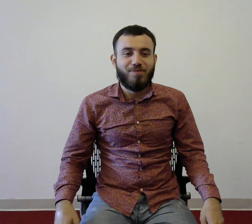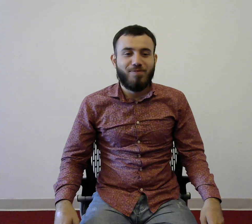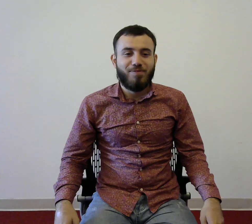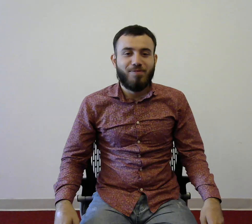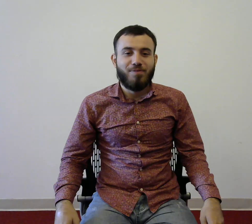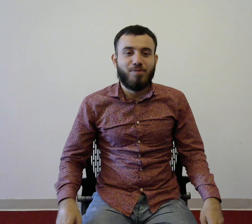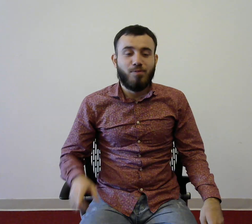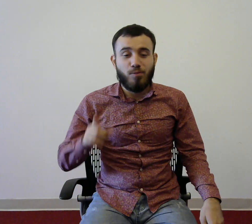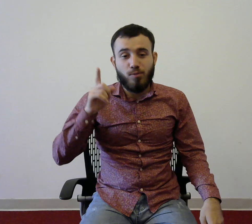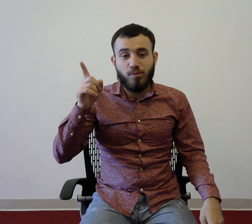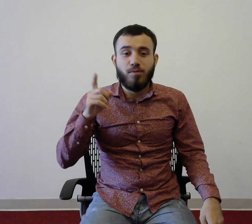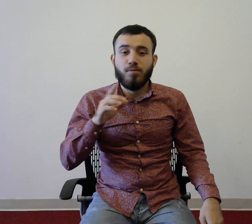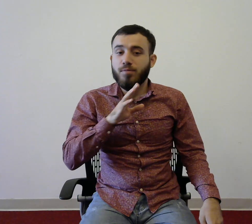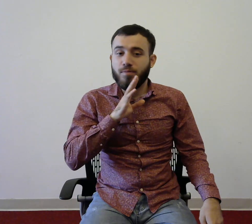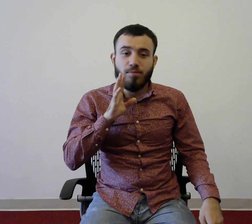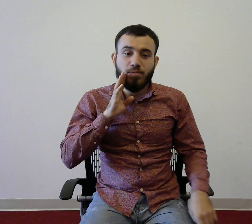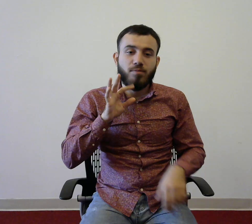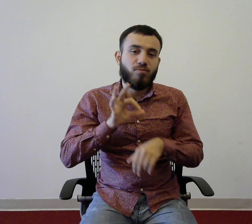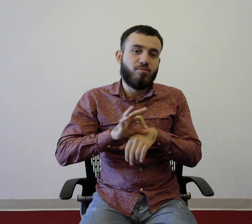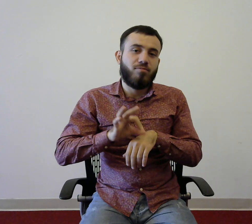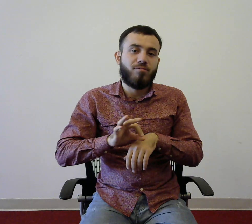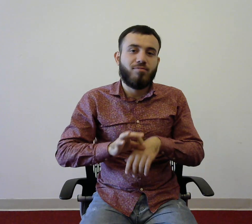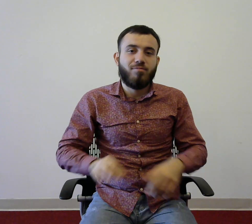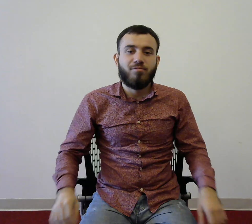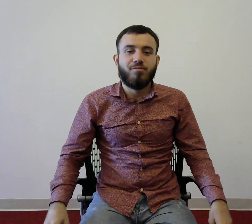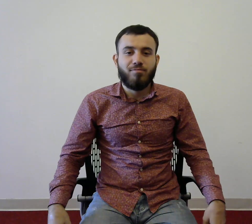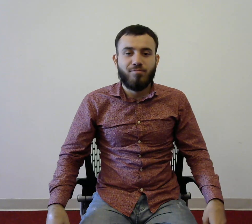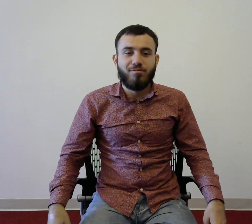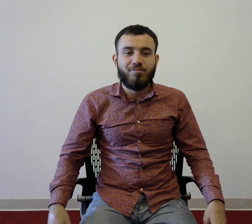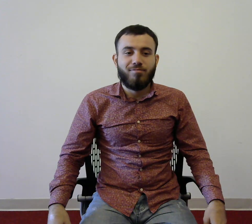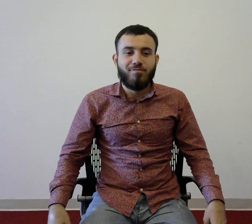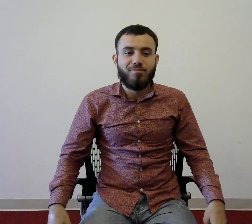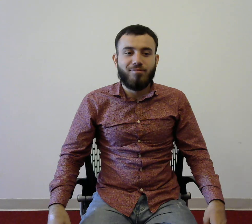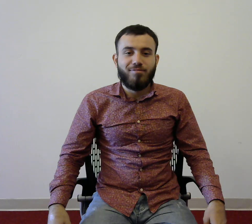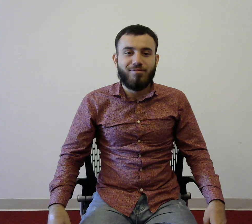Onun anası xəstələnmişdi